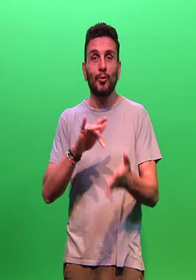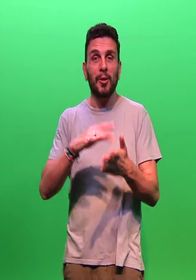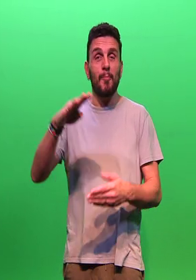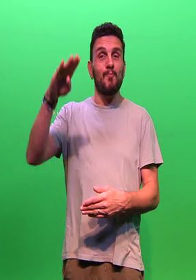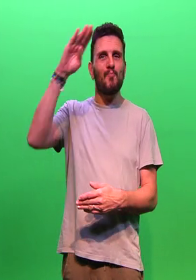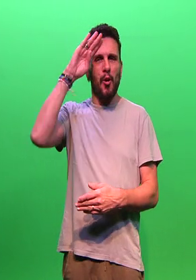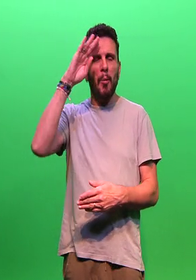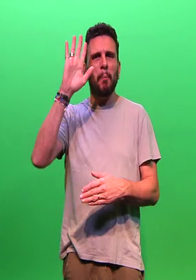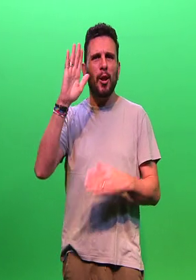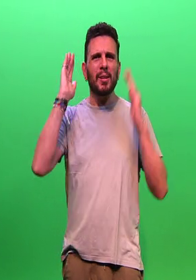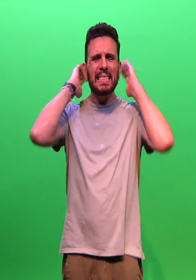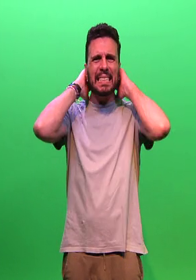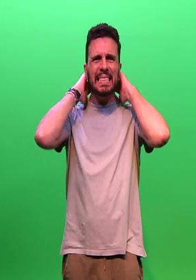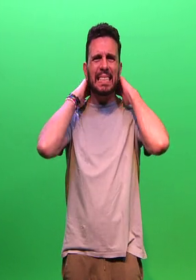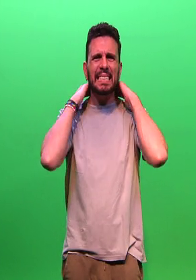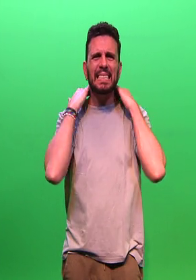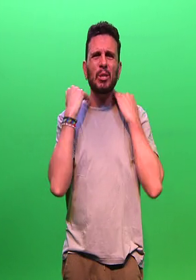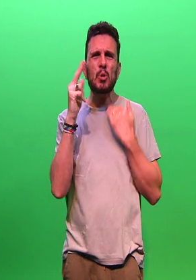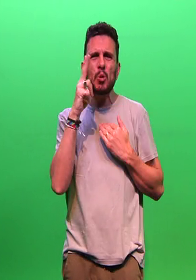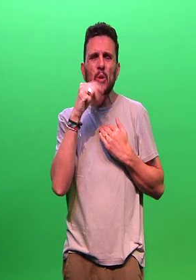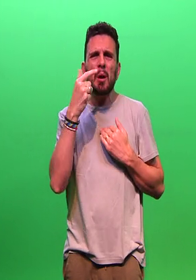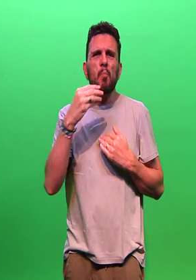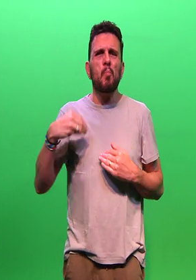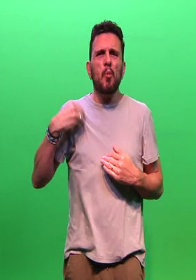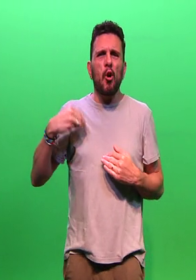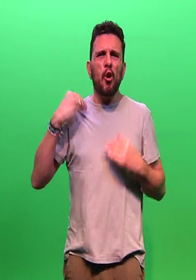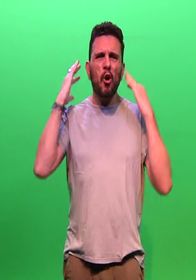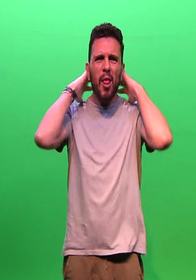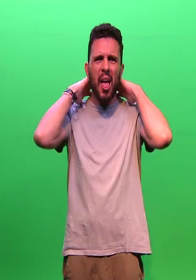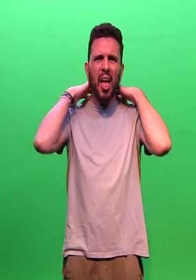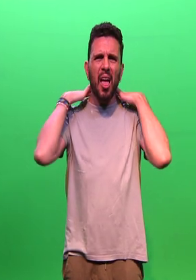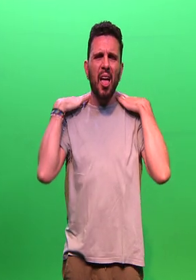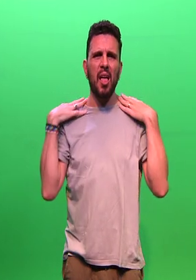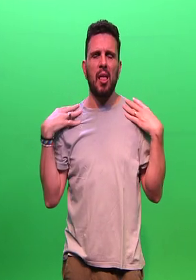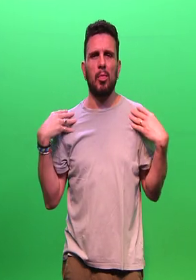Em vaig donar un cop al cap, però em fa mal la zona cervical, m'ha sortit un morat per aquesta zona i per l'espatlla.